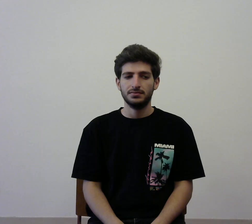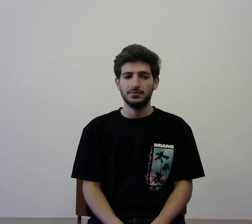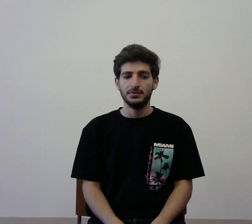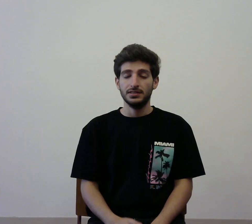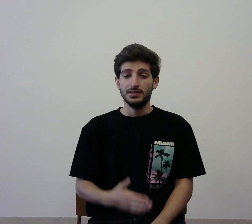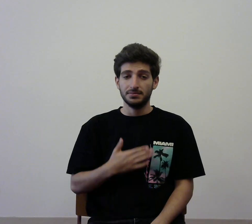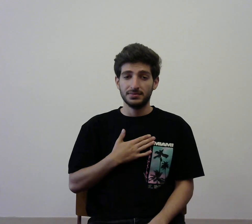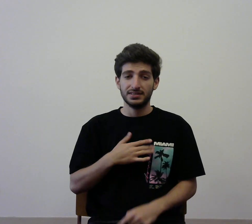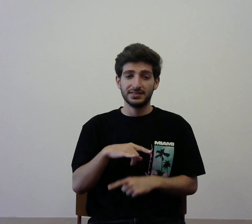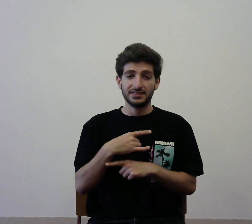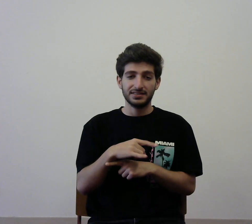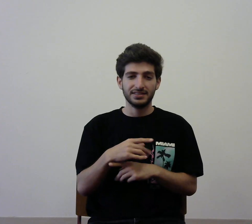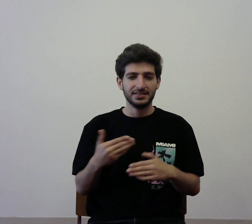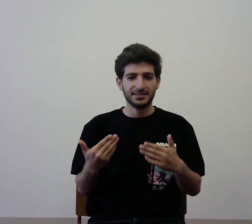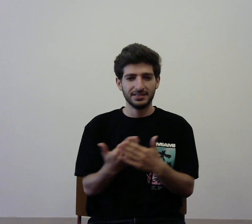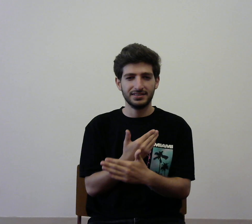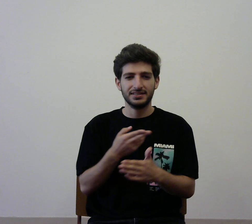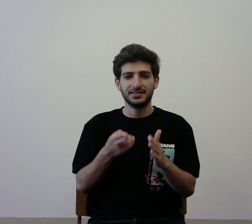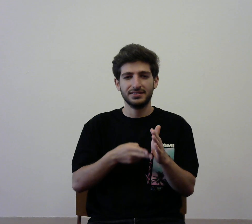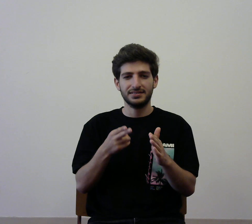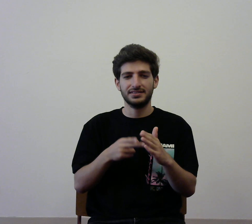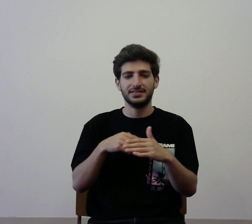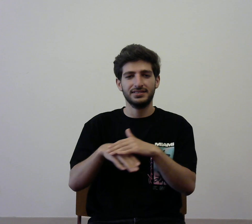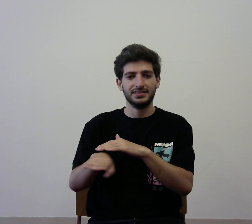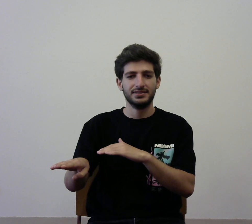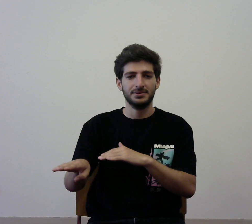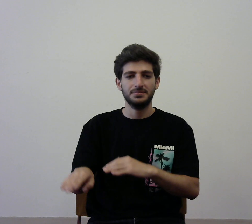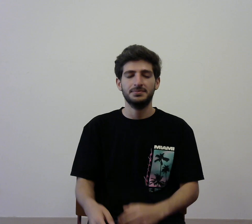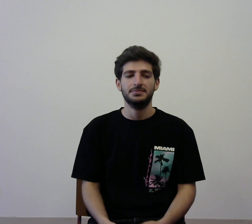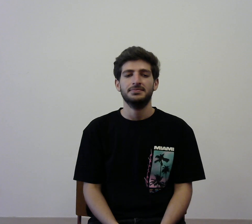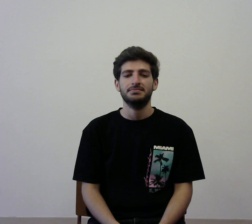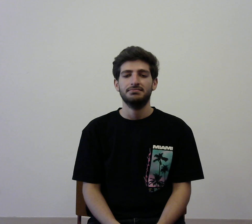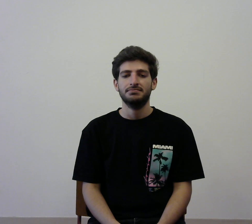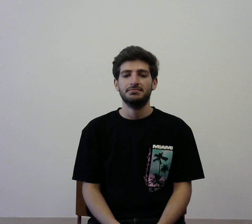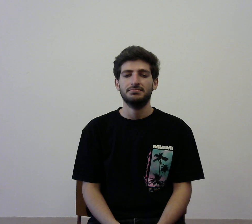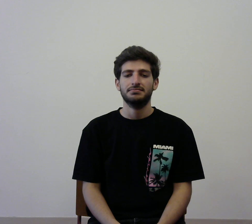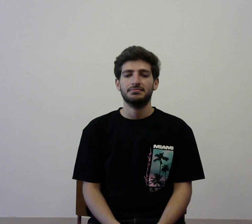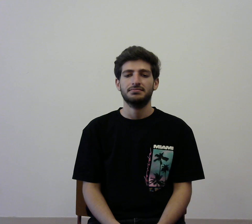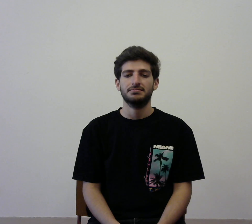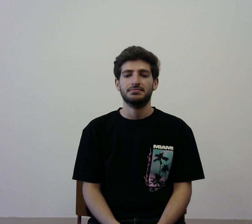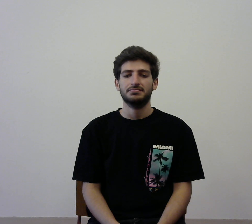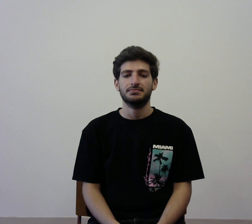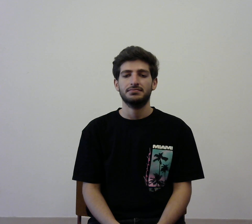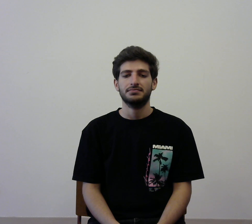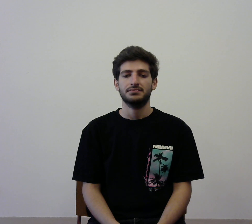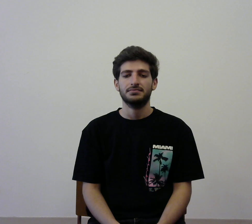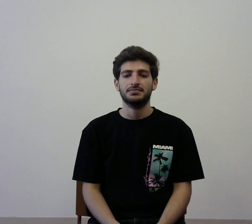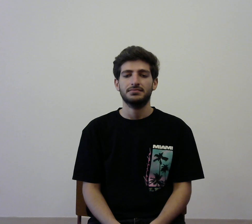Mən Gəncəyə yeni qatarla gedirəm